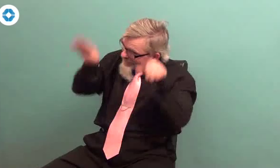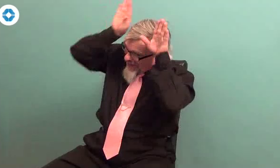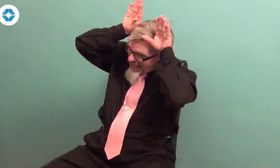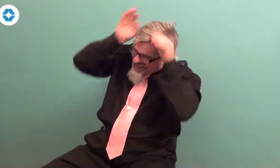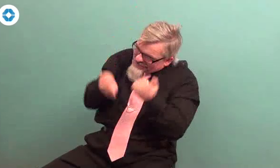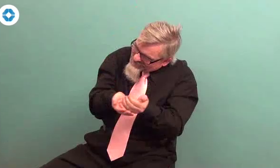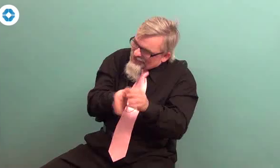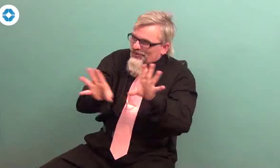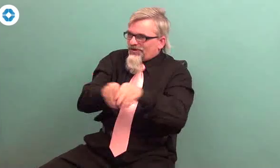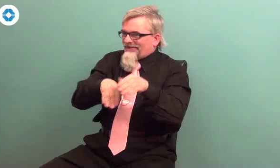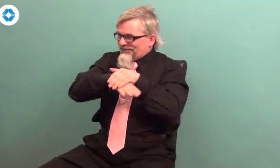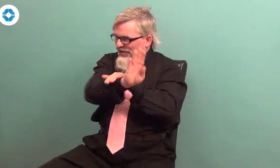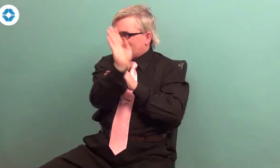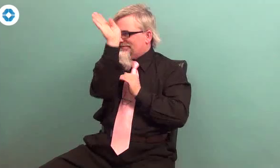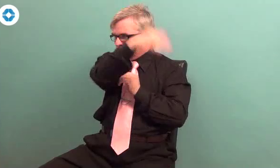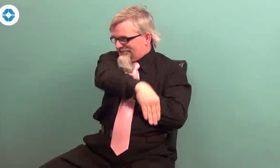Chłopiec niesie żabkę i razem odchodzą.